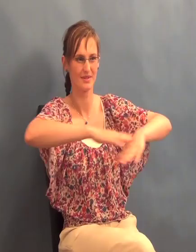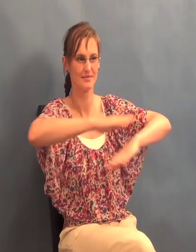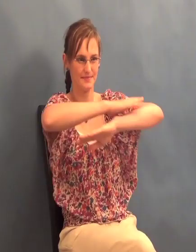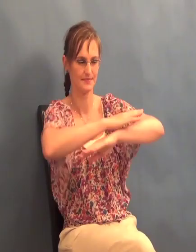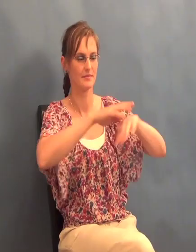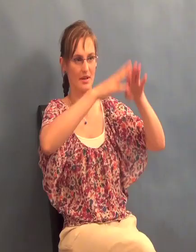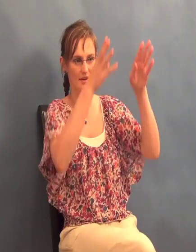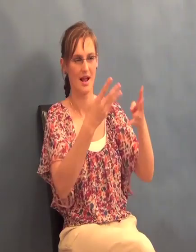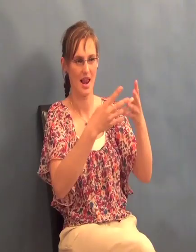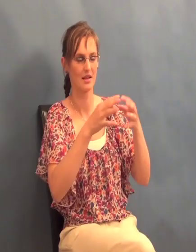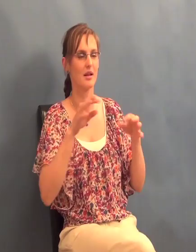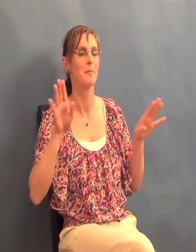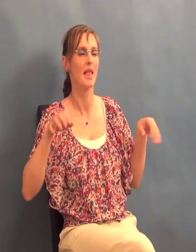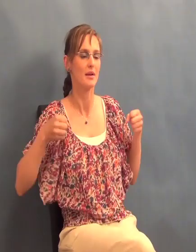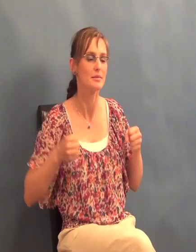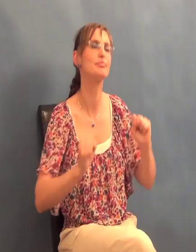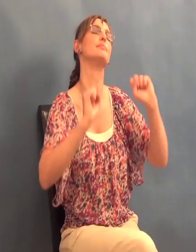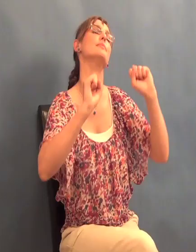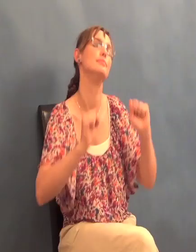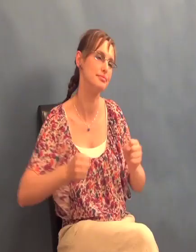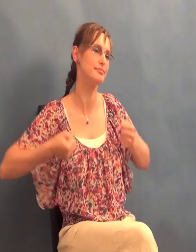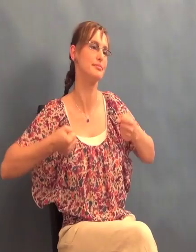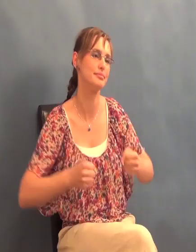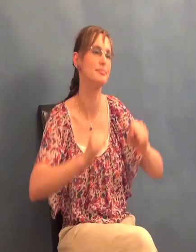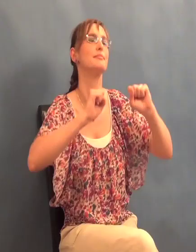W tej klatce ptaszek huśta się.